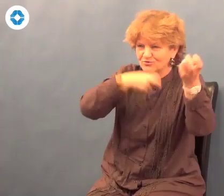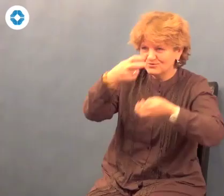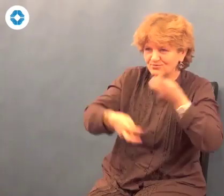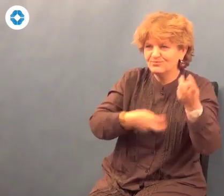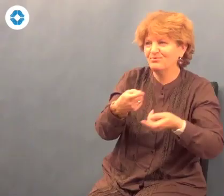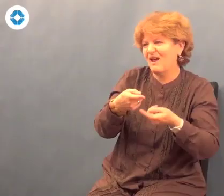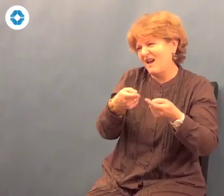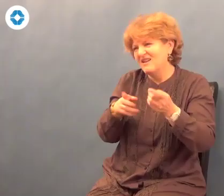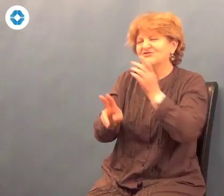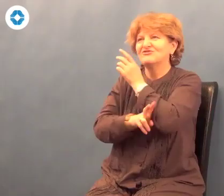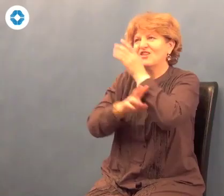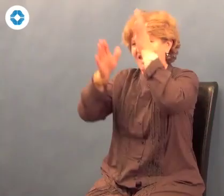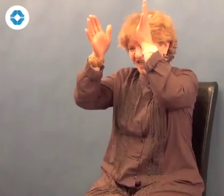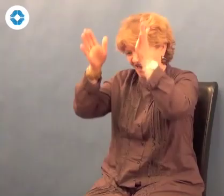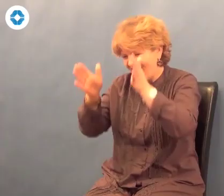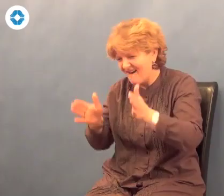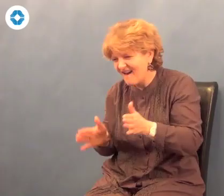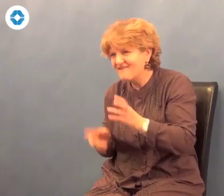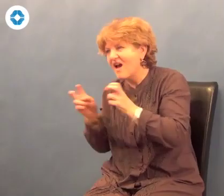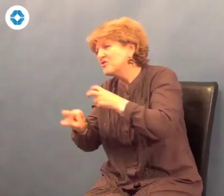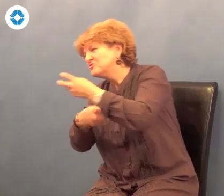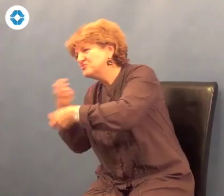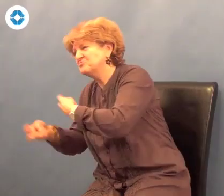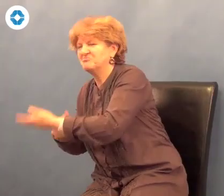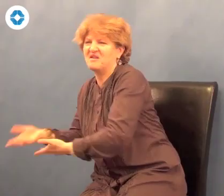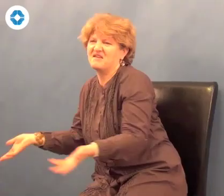A tam było drzewo i szukali naokoło drzewa, ale nie było żaby.